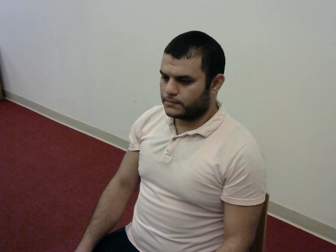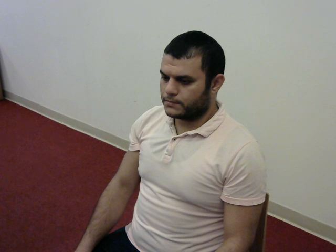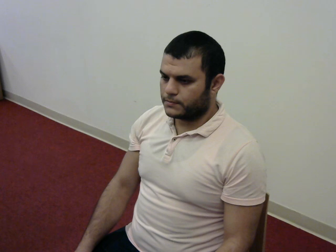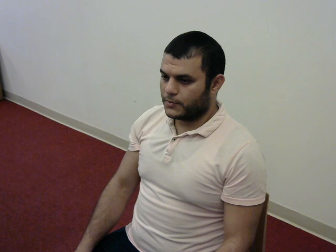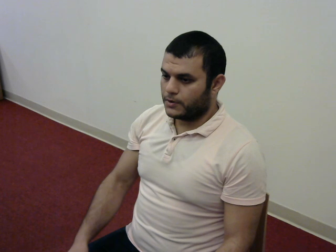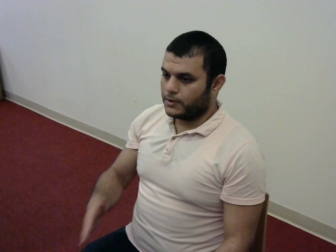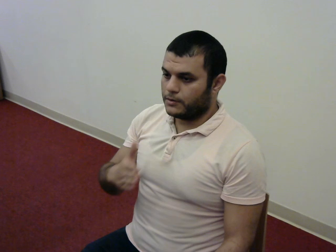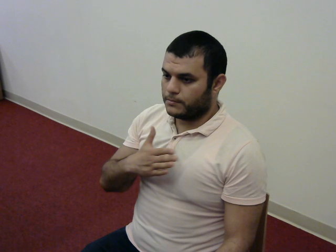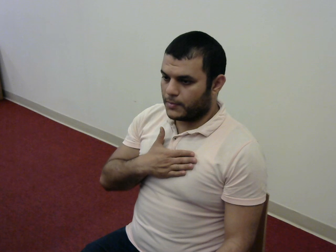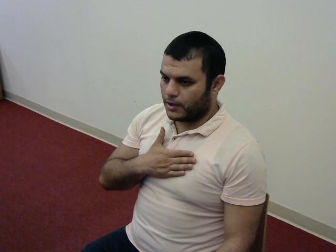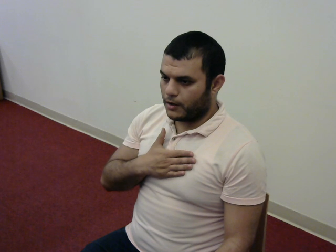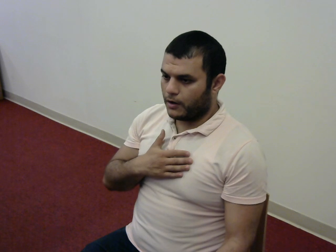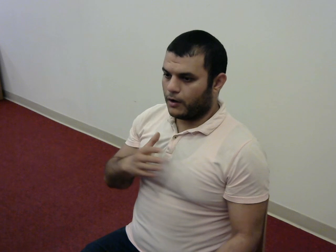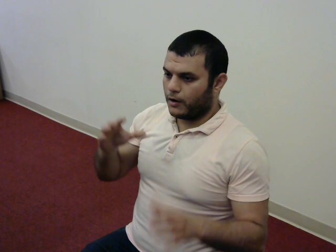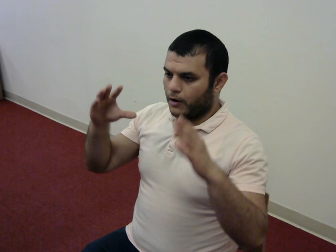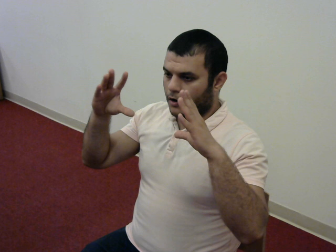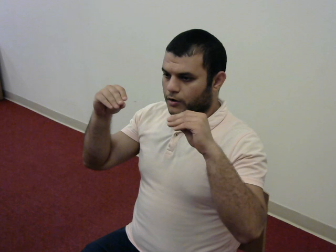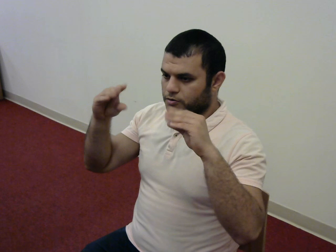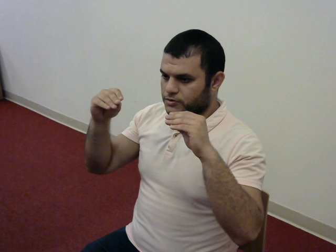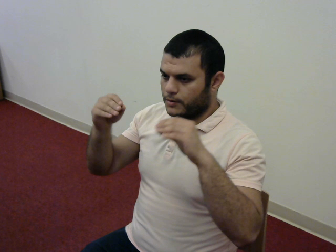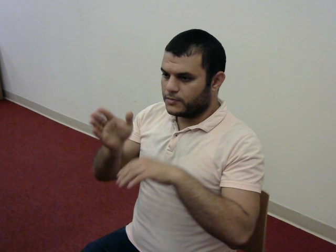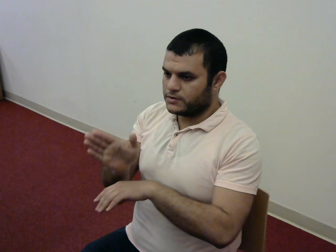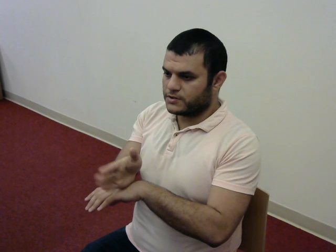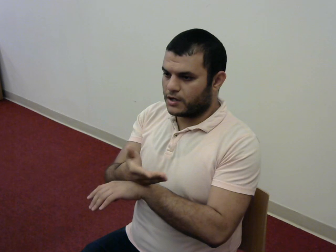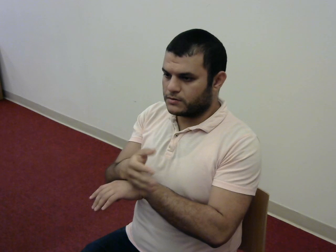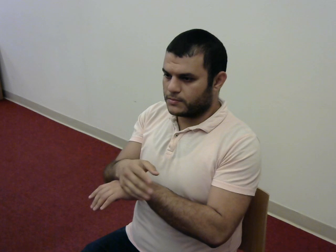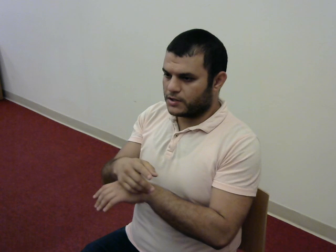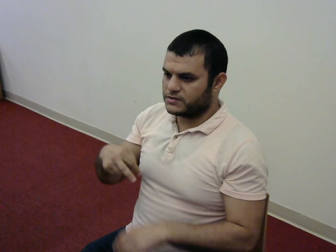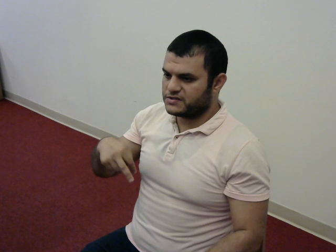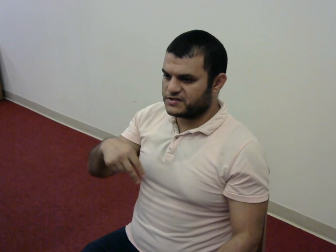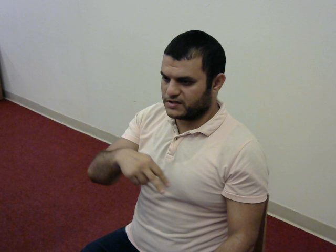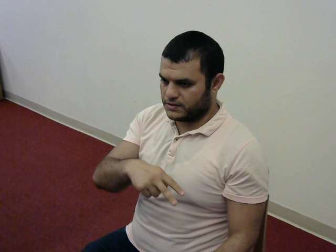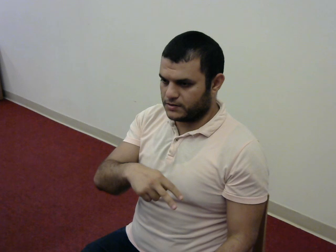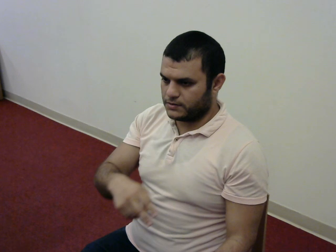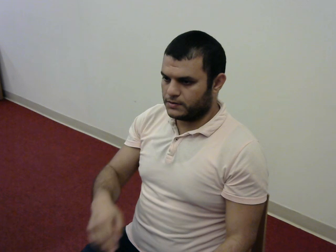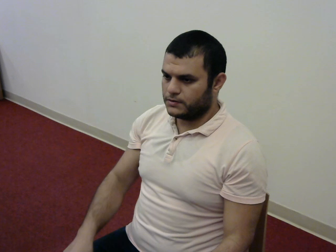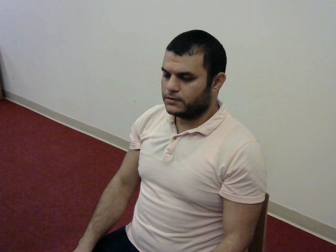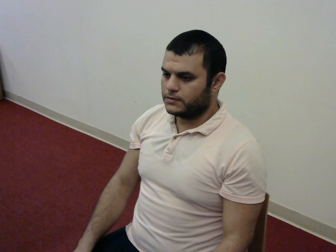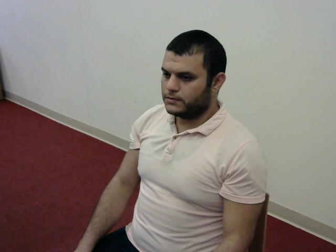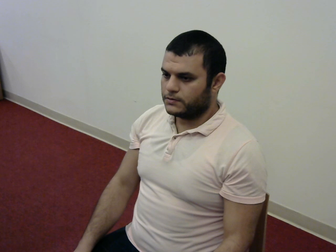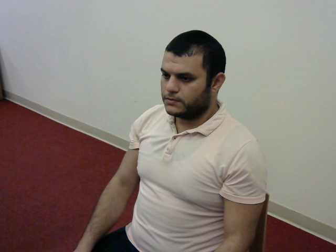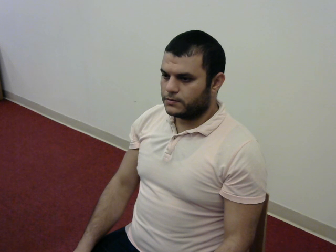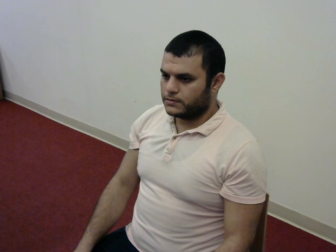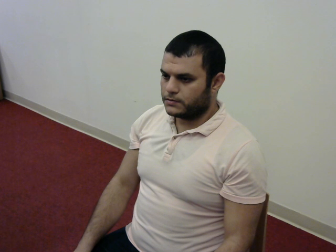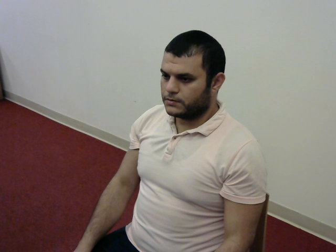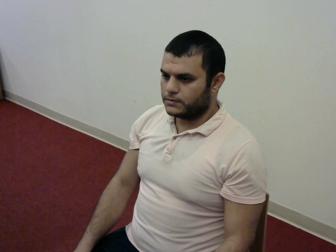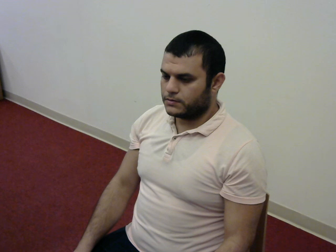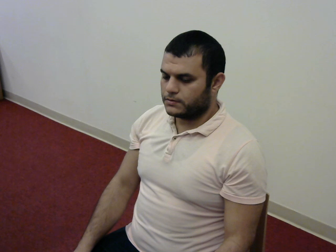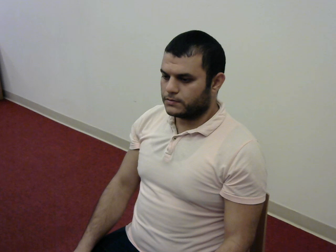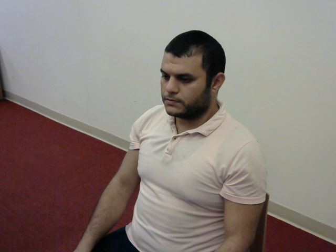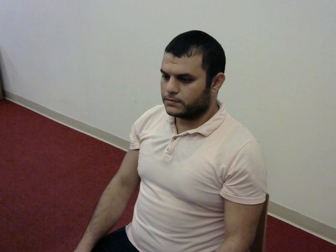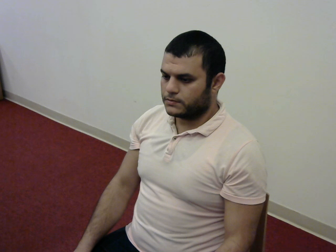Mən axşamlar gəzməyə çıxıram